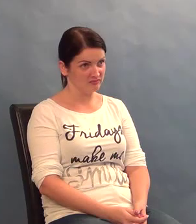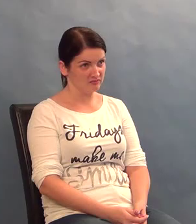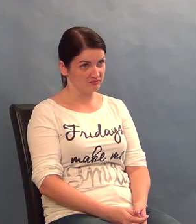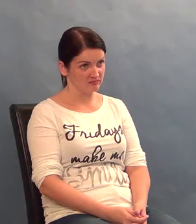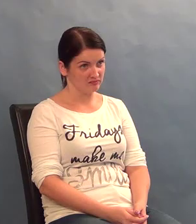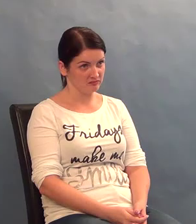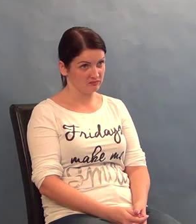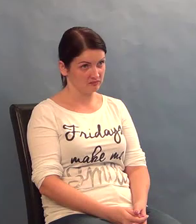Dobrze.